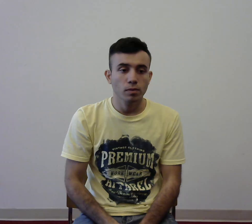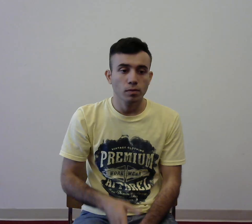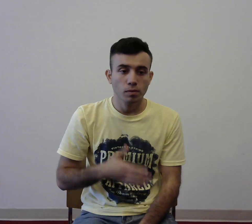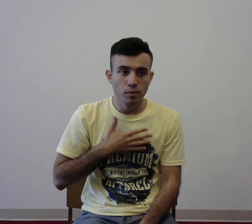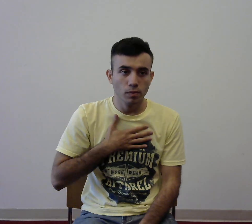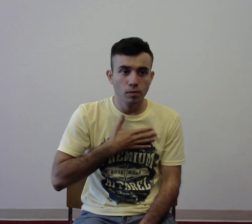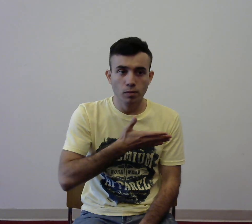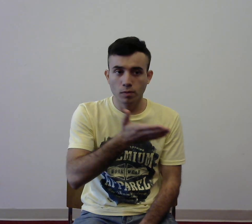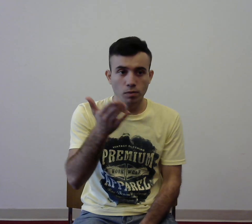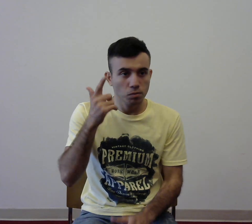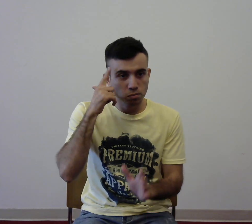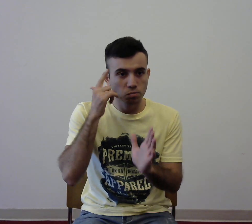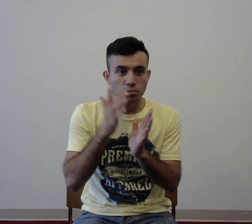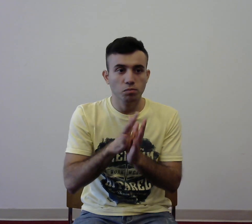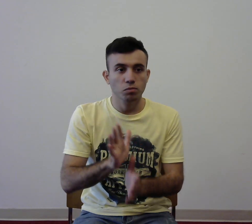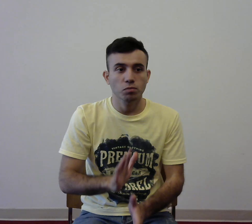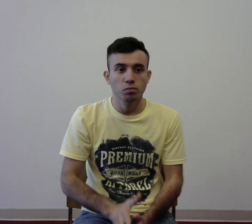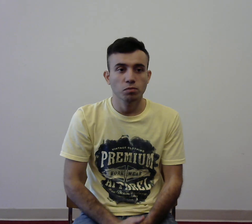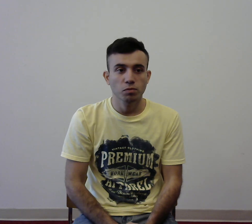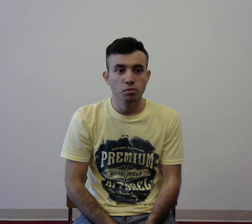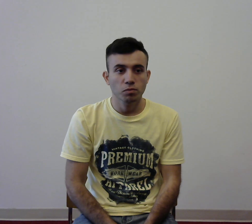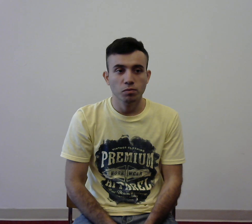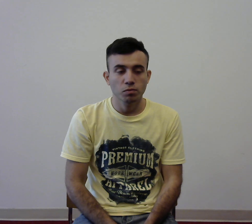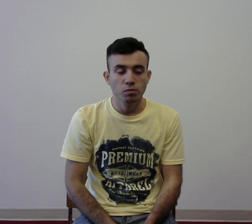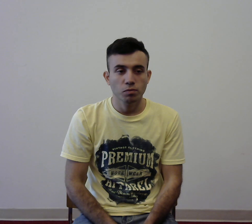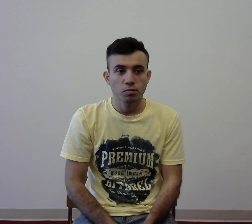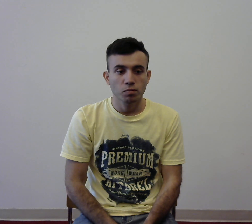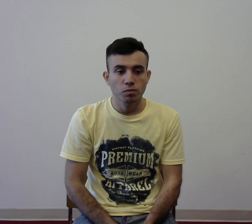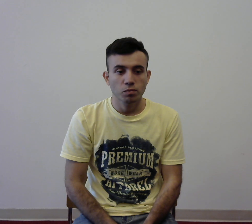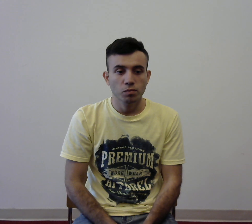Mən sizi başa düşmürəm